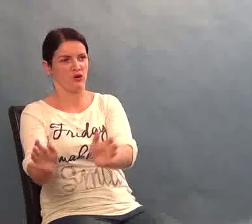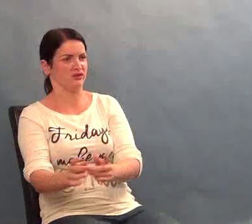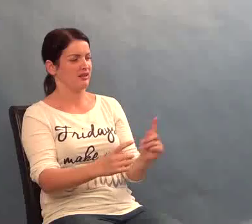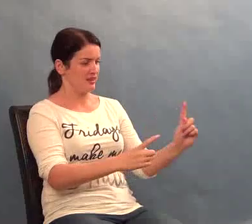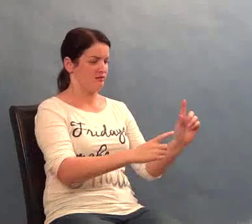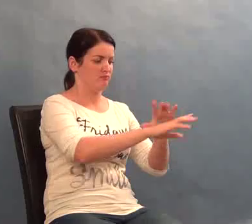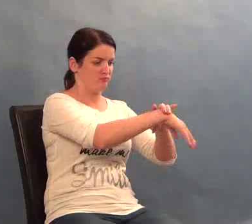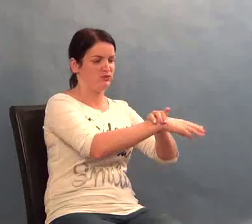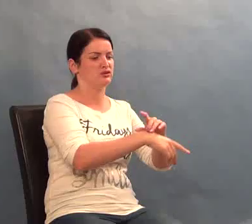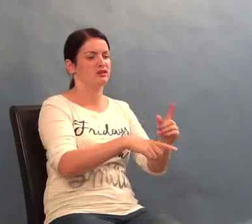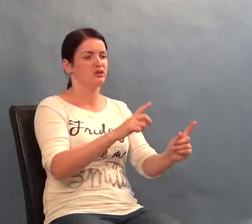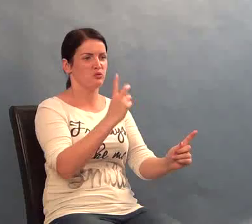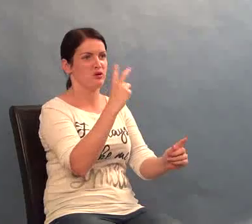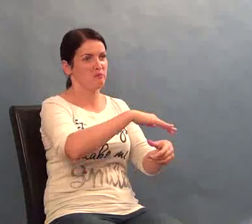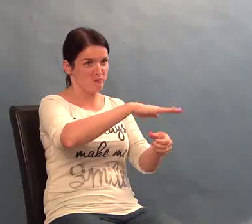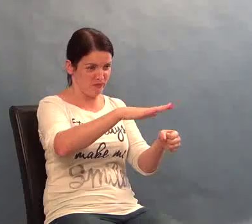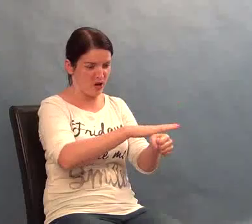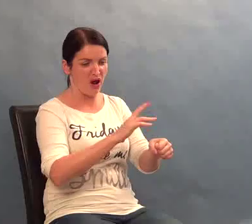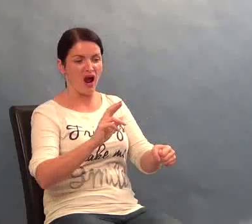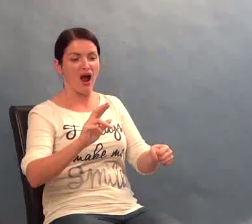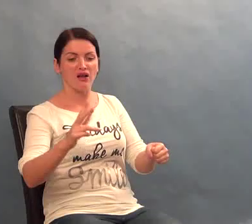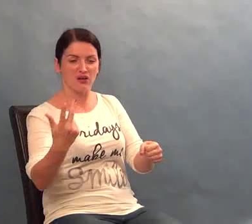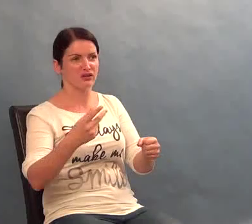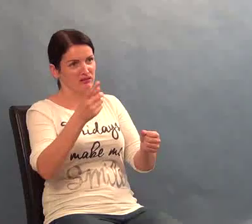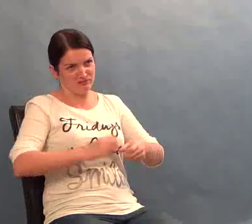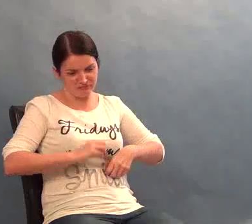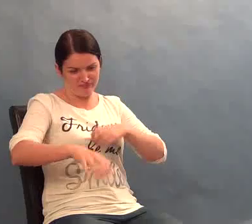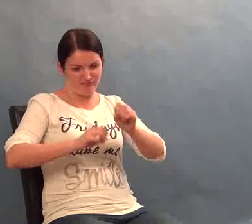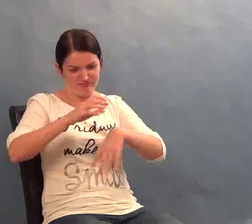Pierwszy jest pusty, drugi pełny, a do trzeciego pan wkłada gruszki.